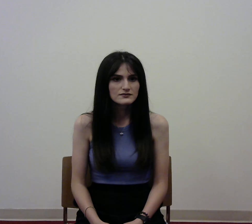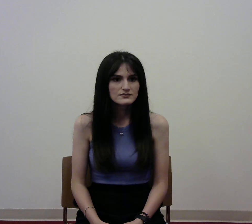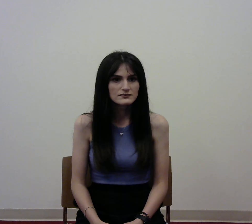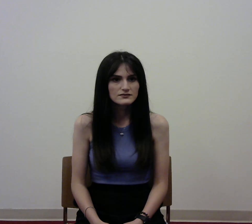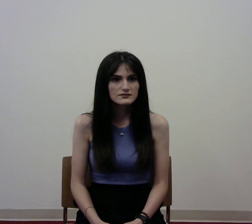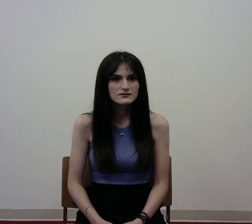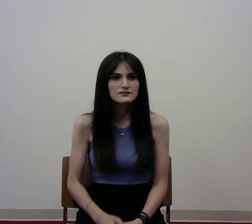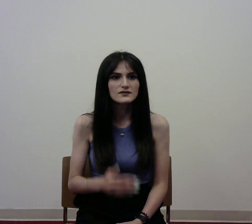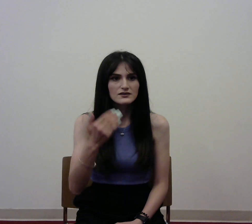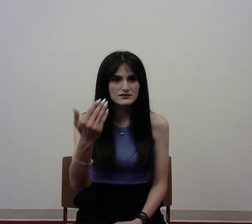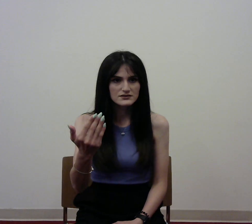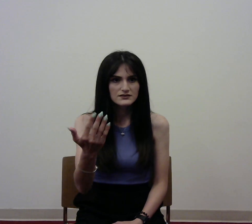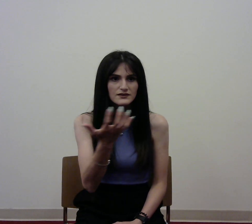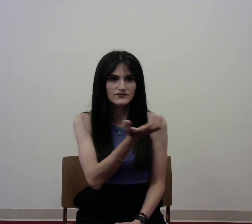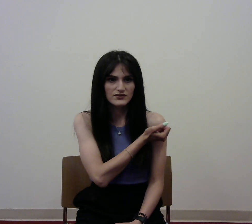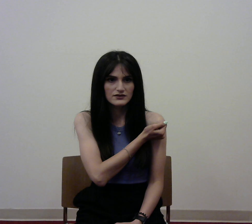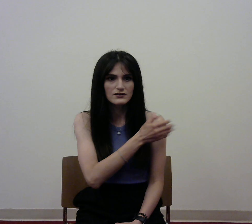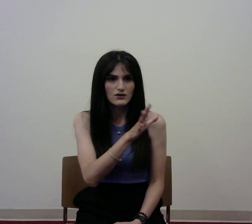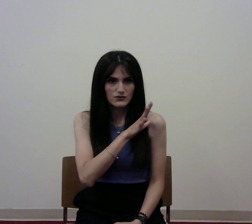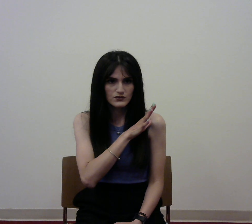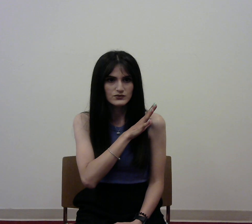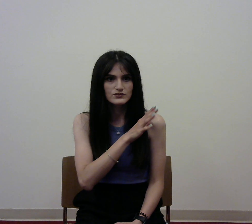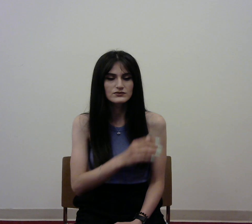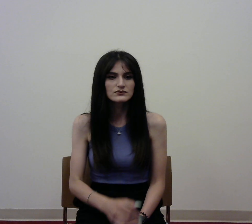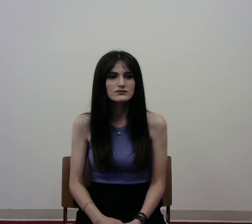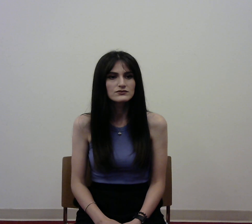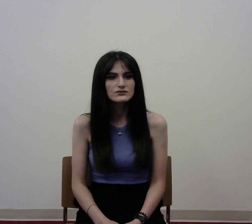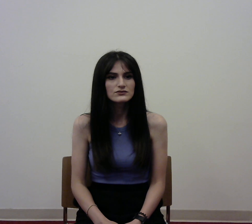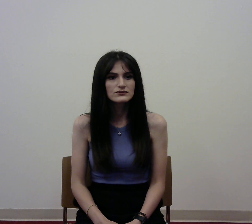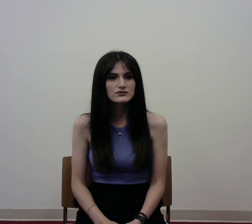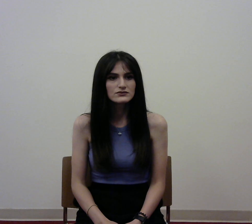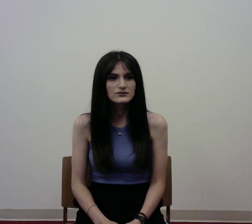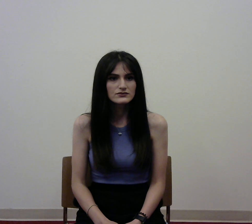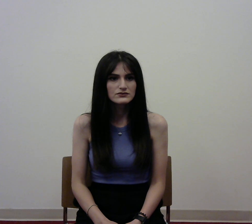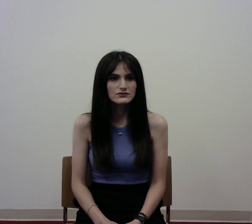Siz vaksin vurdurmusuzmu?